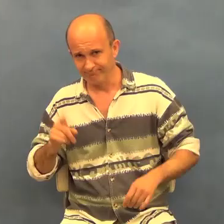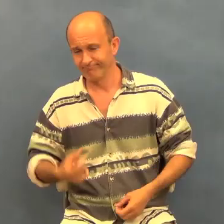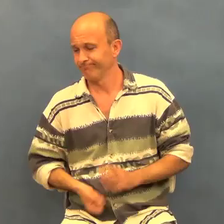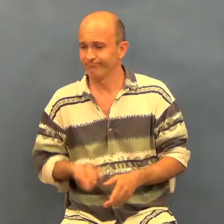Dobra.